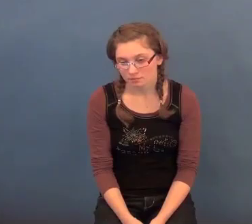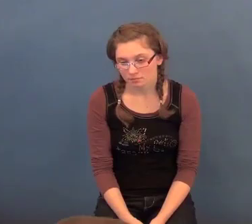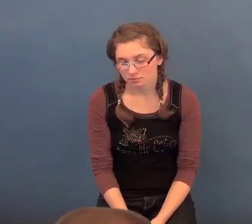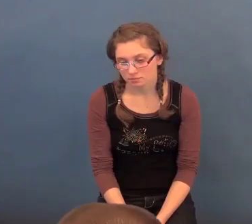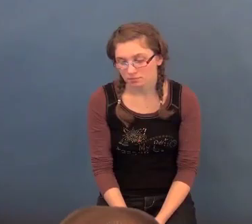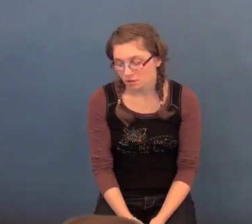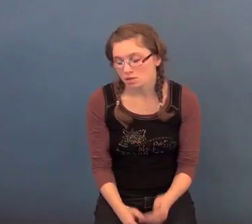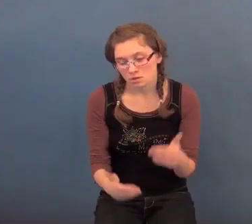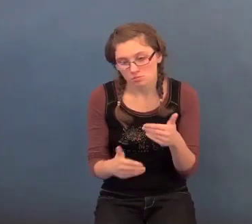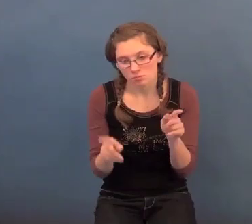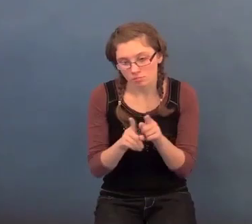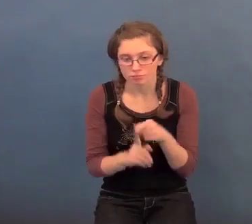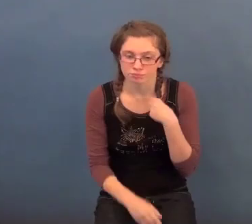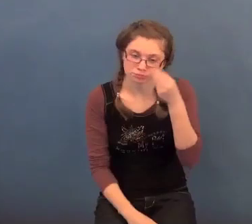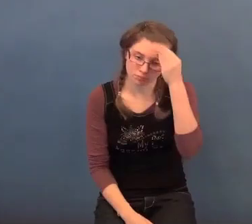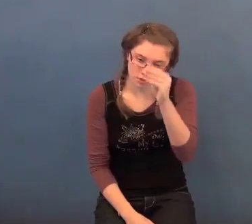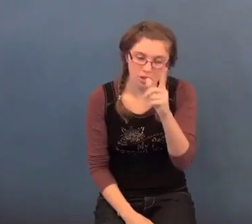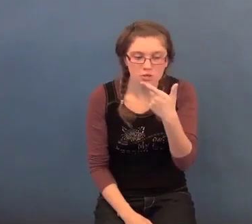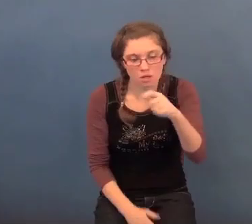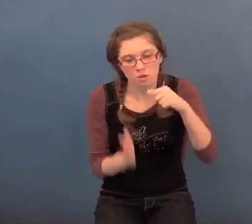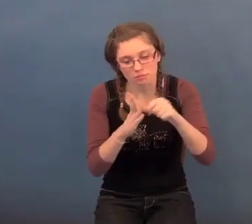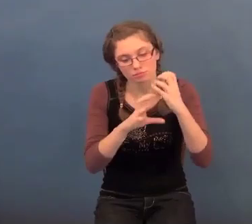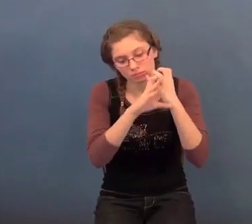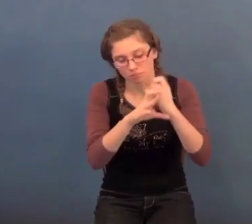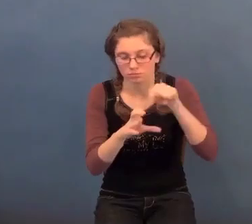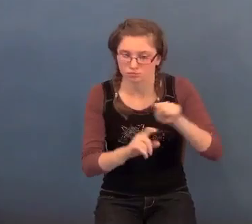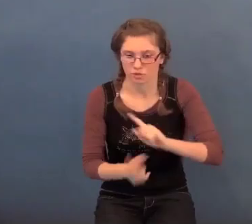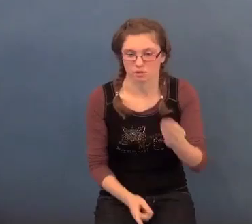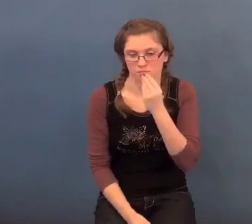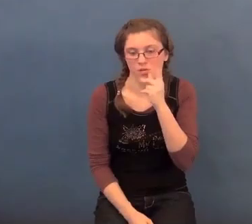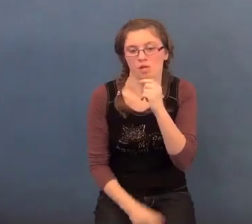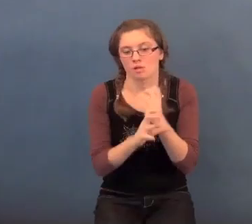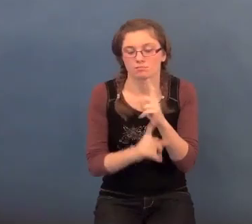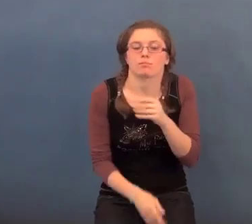Może tak samo, jest to informacja o tym, że na wycieczce autobusem nie wolno jeść, bo można zwymiotować.